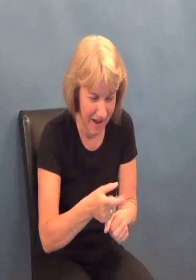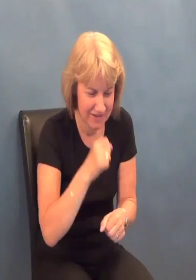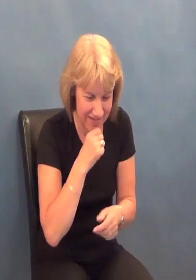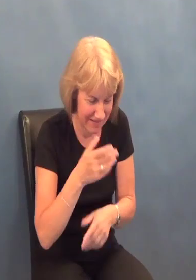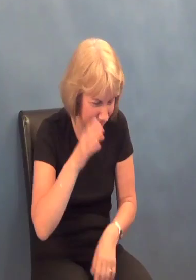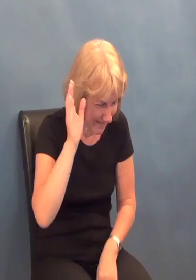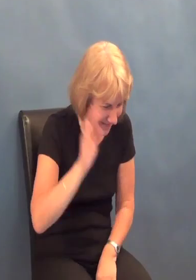A tu do dziadków na zaproszenie, eh.